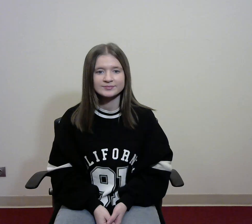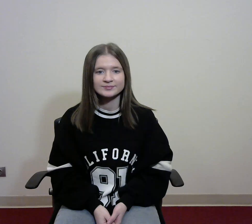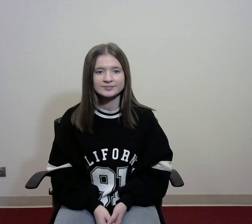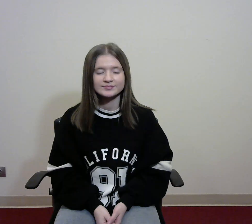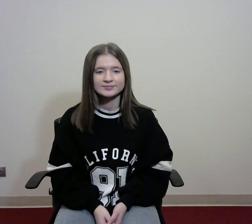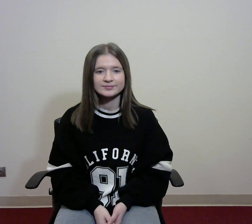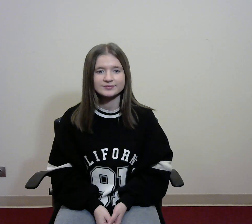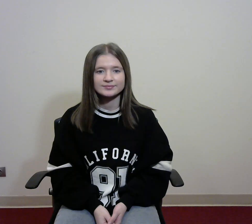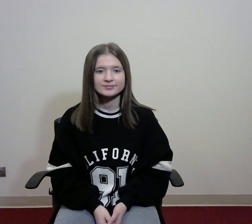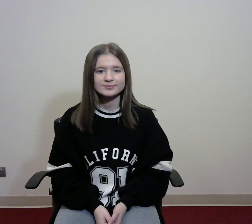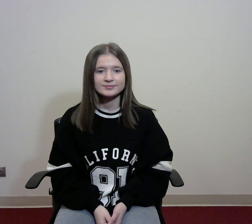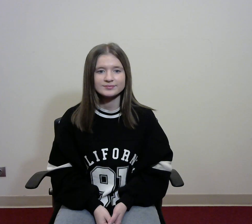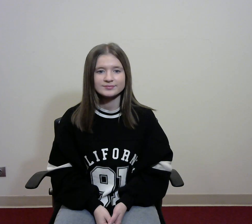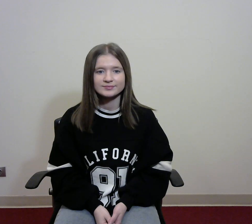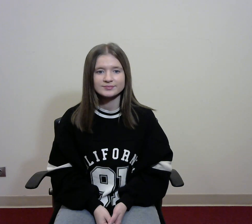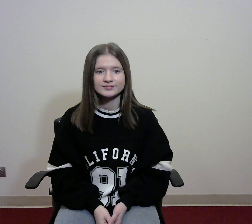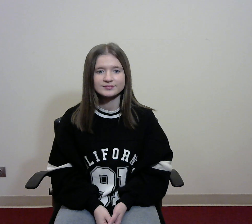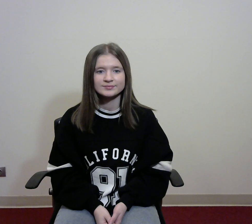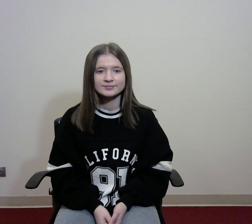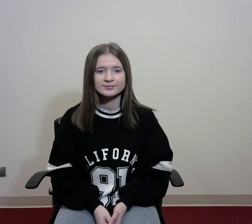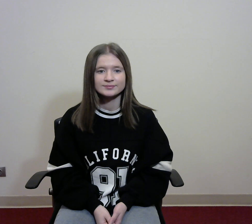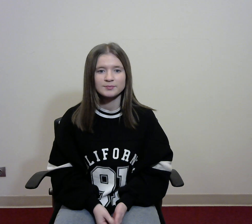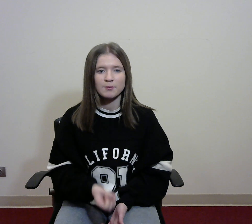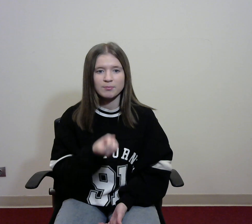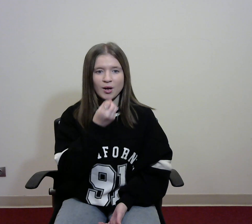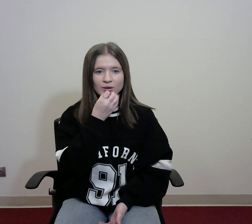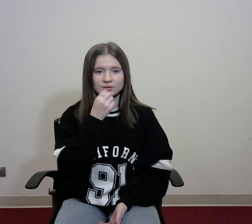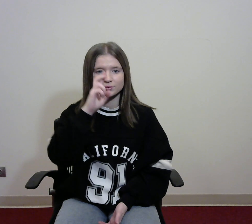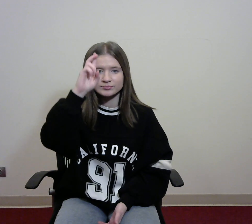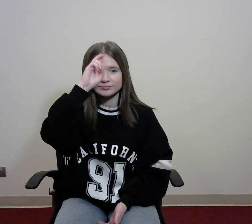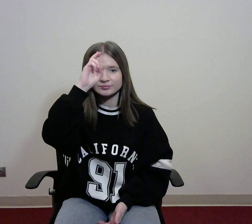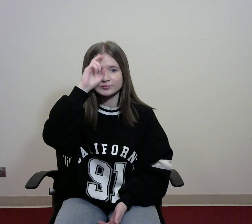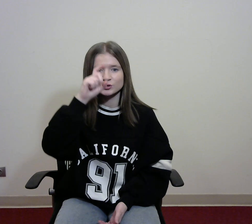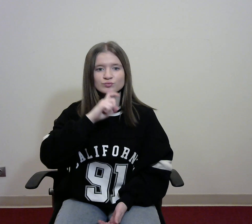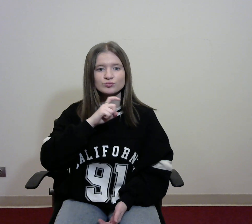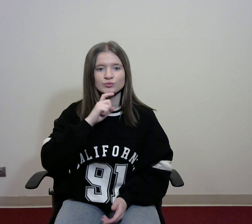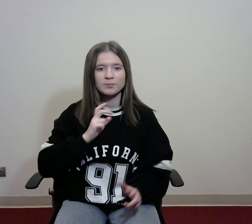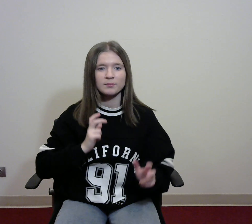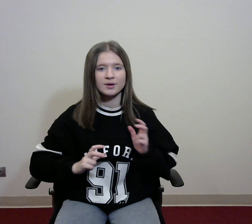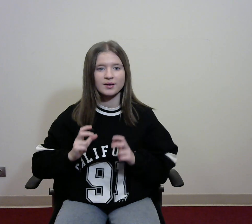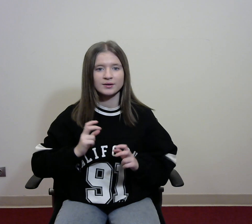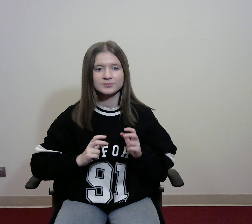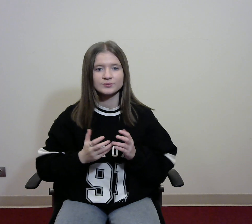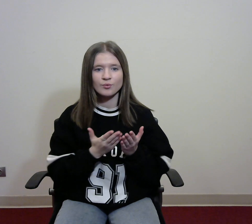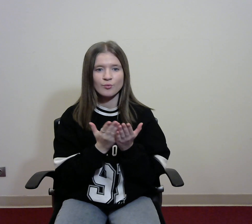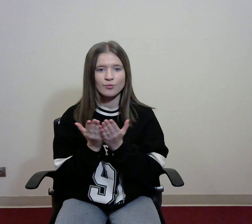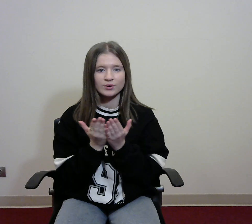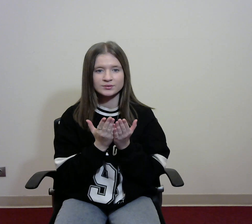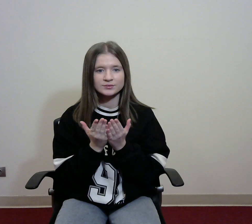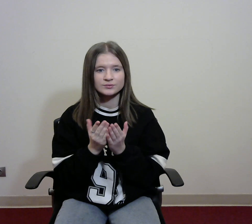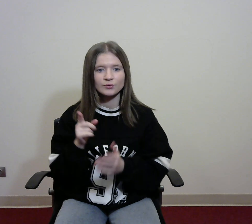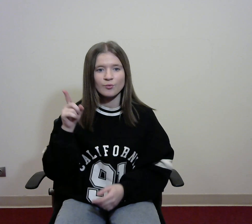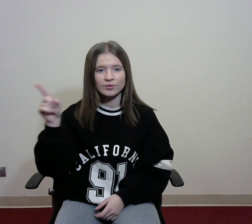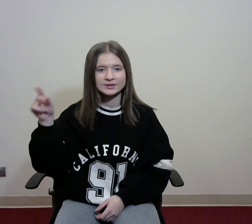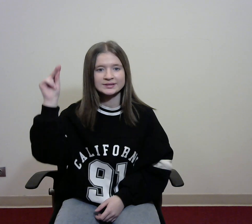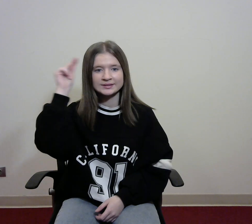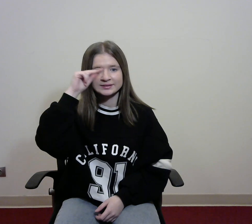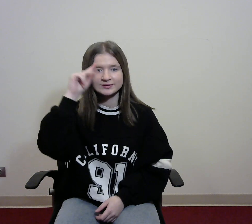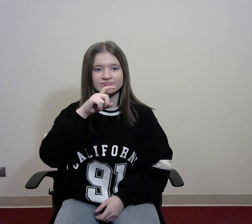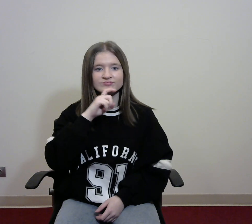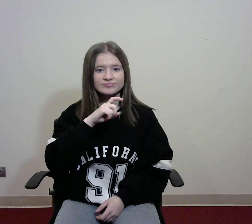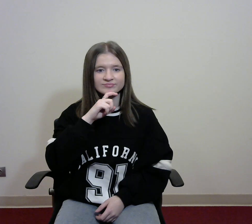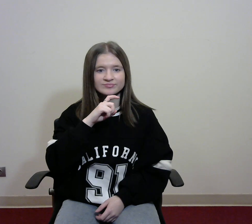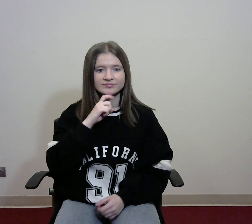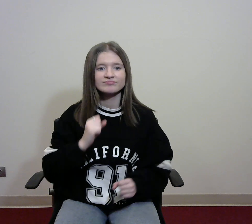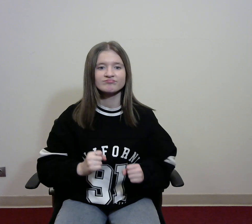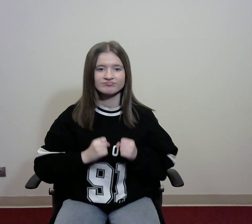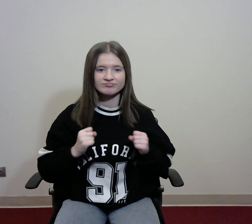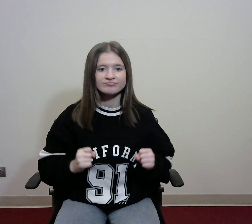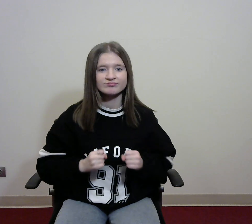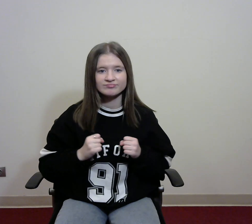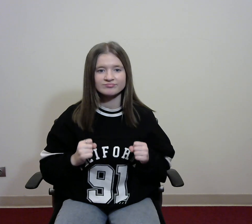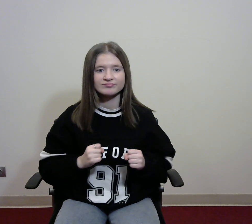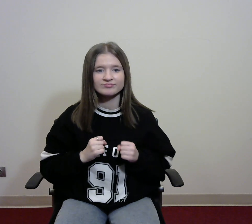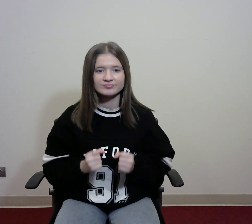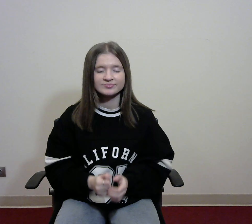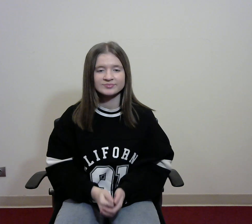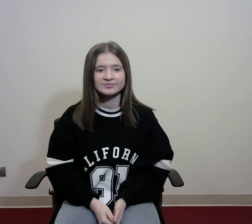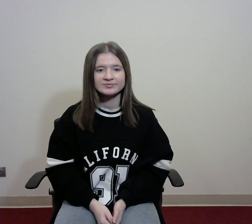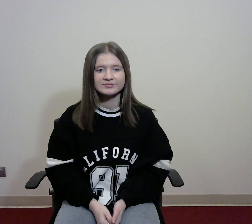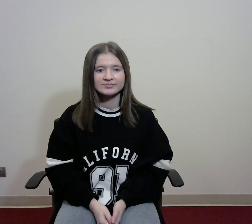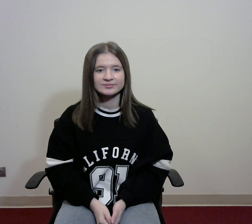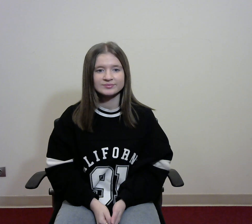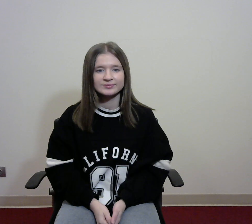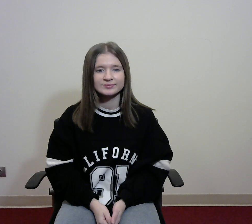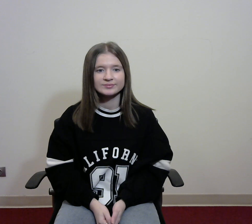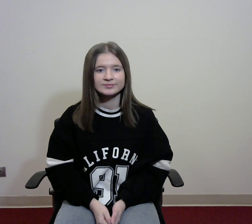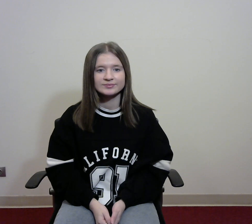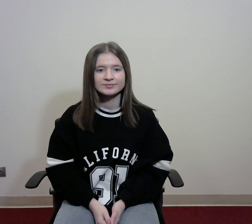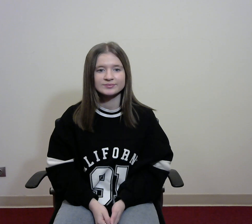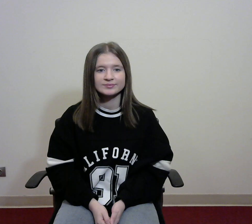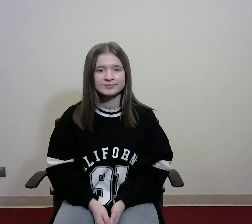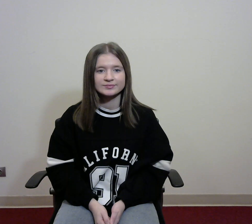Bakı Dövlət Universitetində oxuyan o tələbə çalışqandır